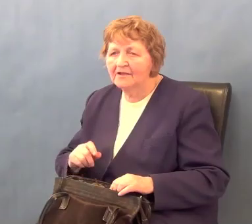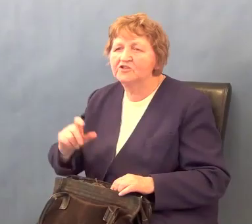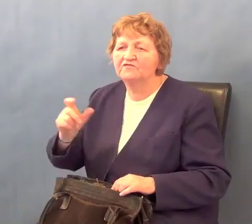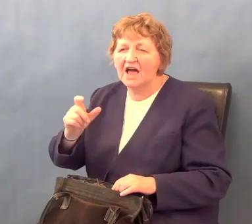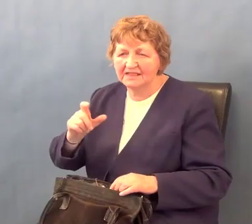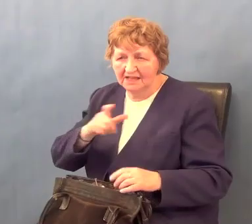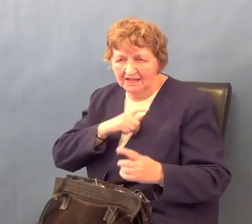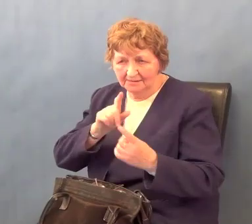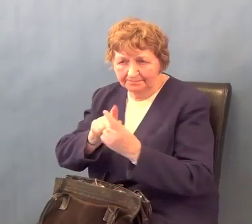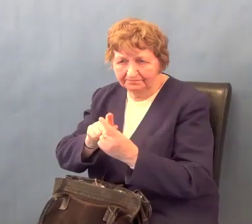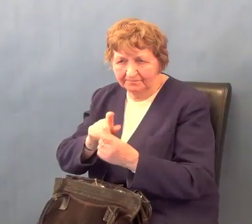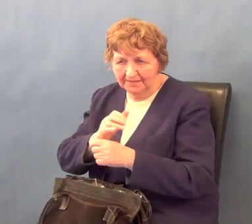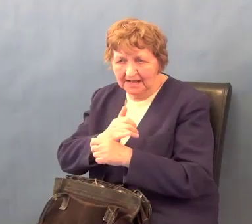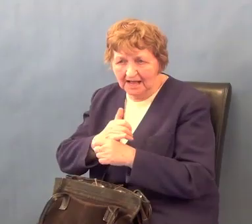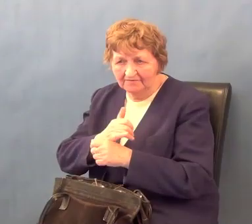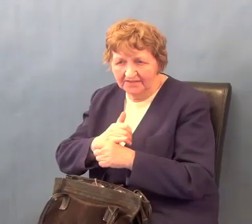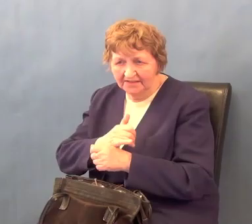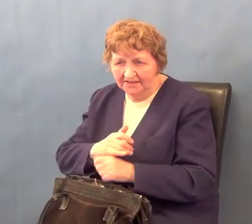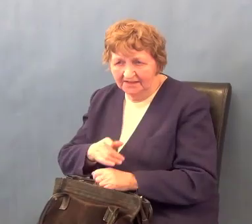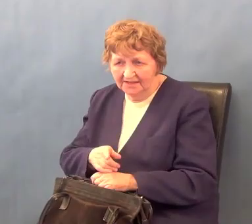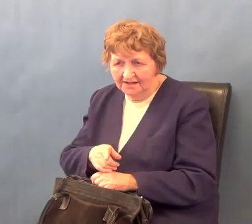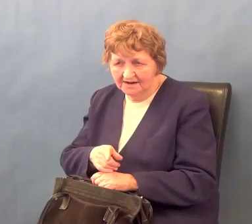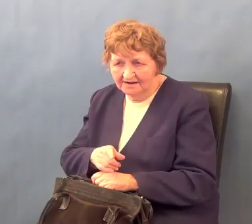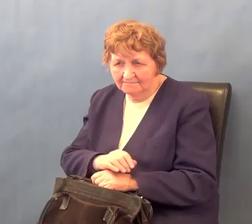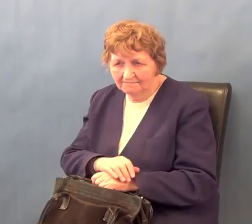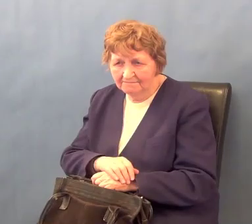W czwartek spotkamy się na kawę?